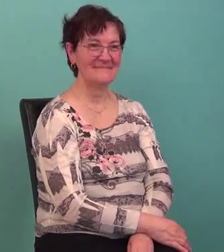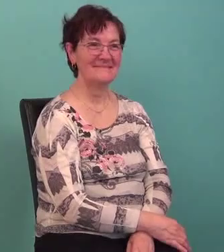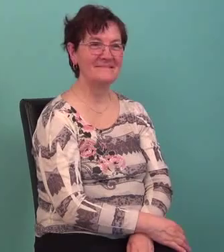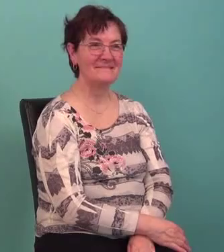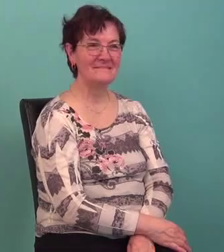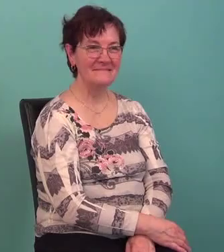Jest napisane po niemiecku.